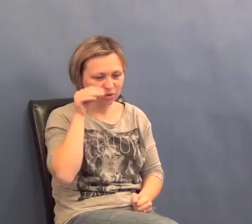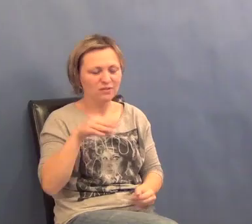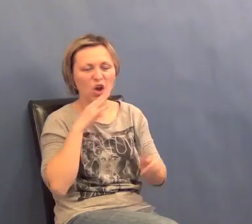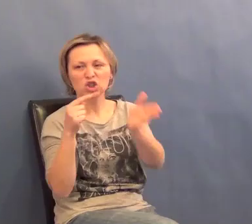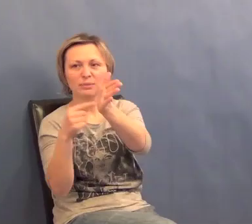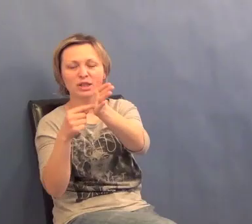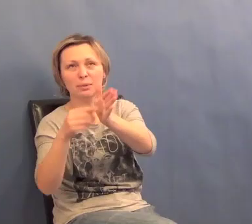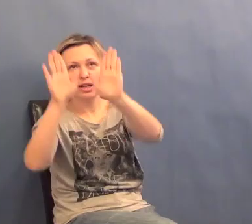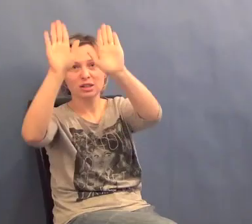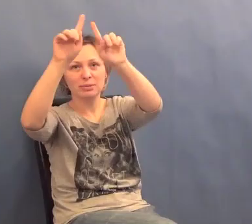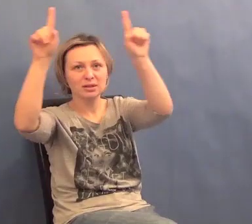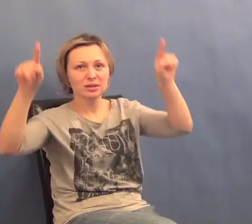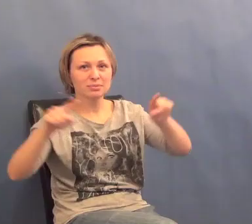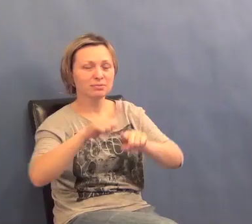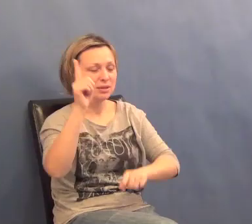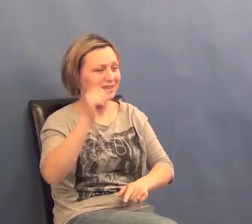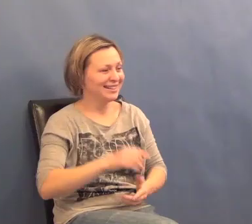I pokazać portierowi, żeby wywiesił tę tablicę.